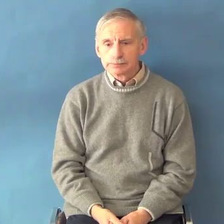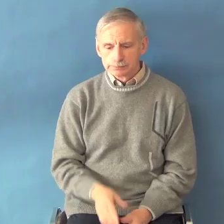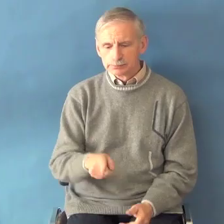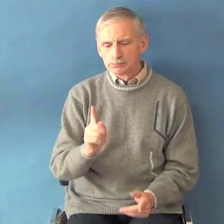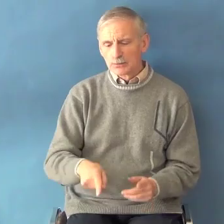Tu musi.